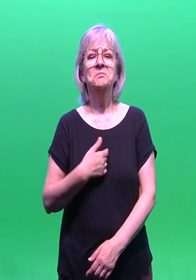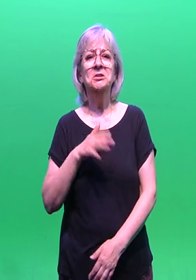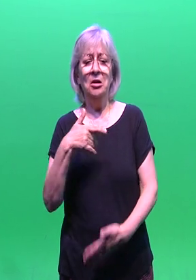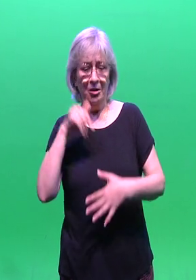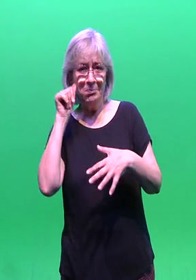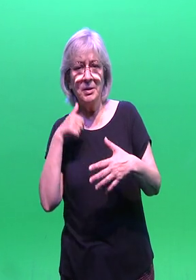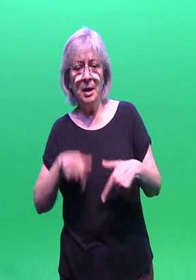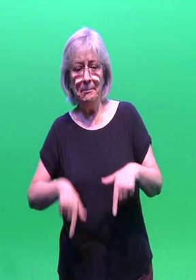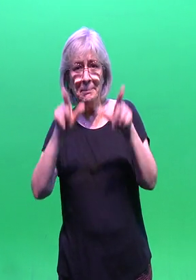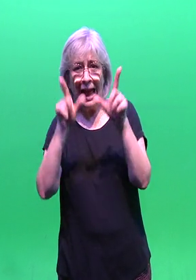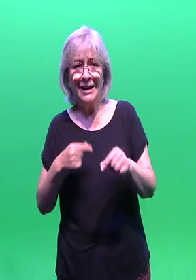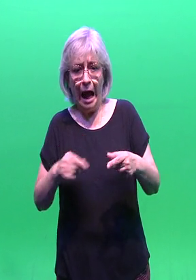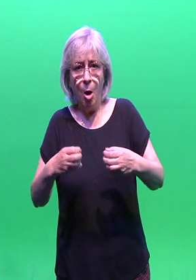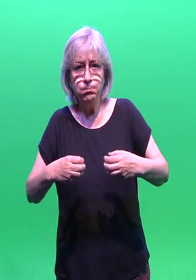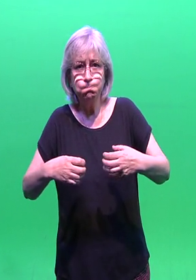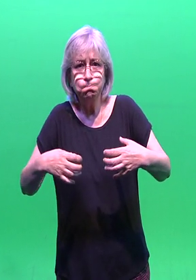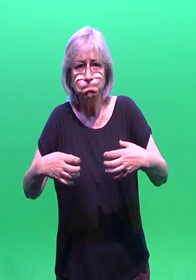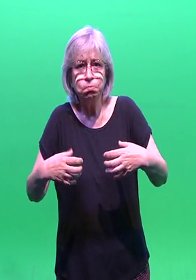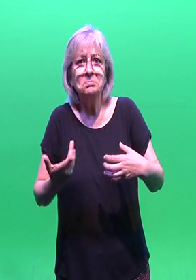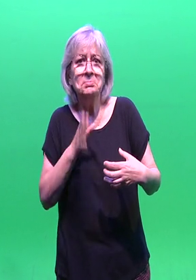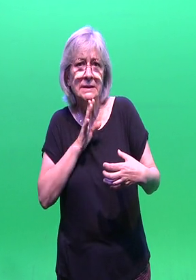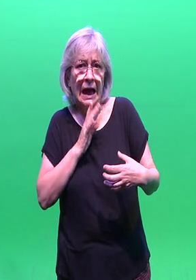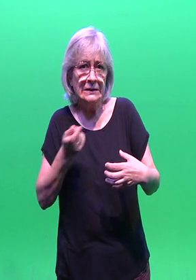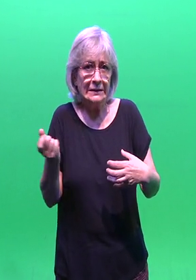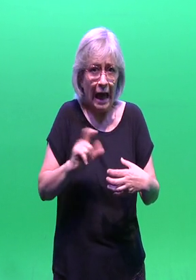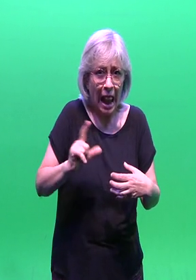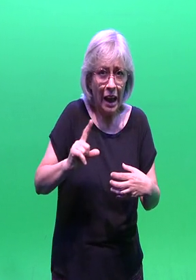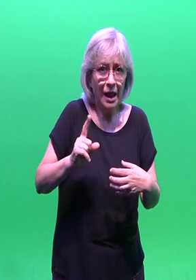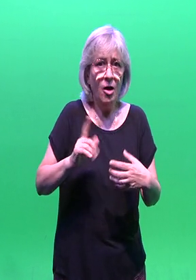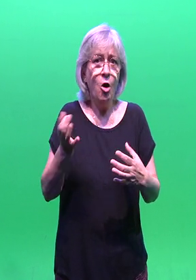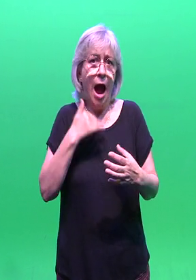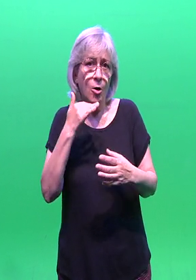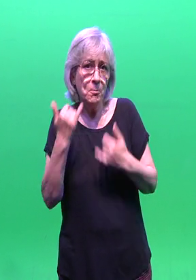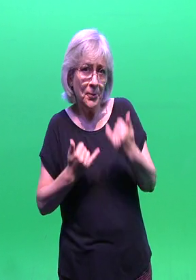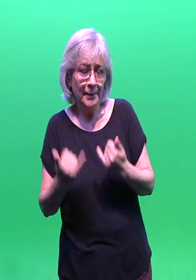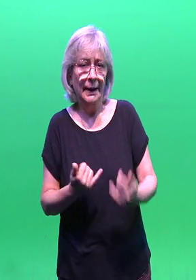Estic embarassada i tinc les cames molt inflades, no sé si pot ser per la sal o altres problemes?